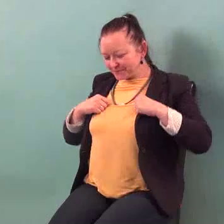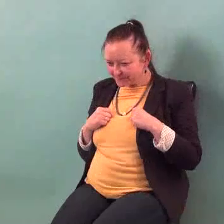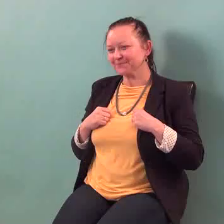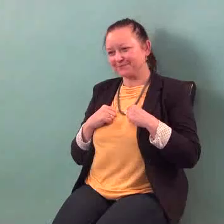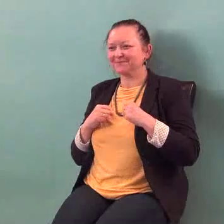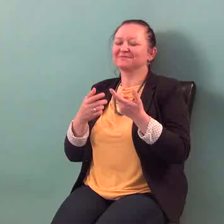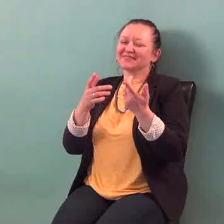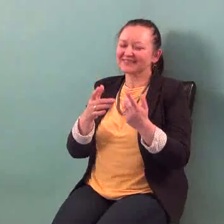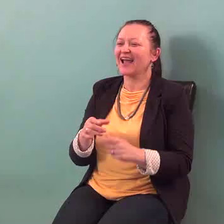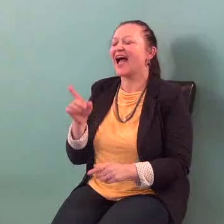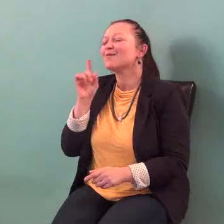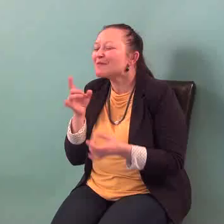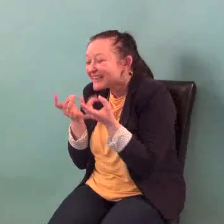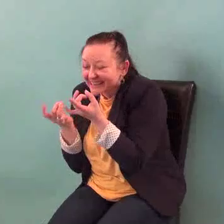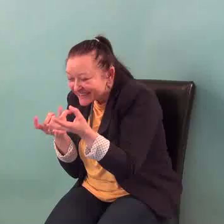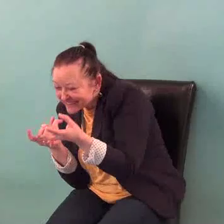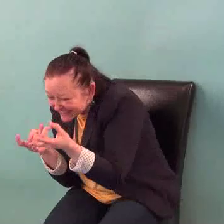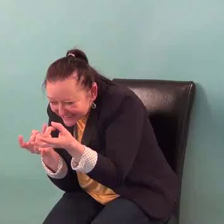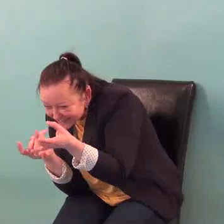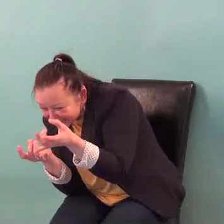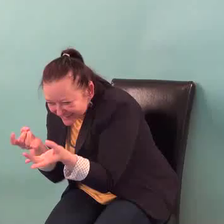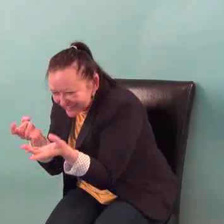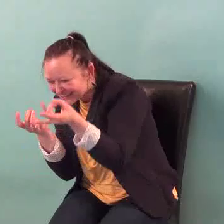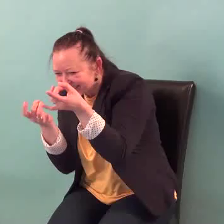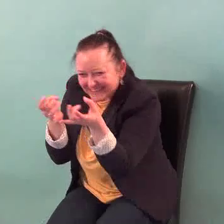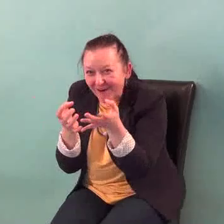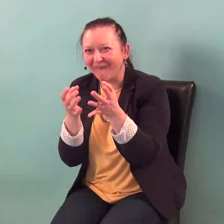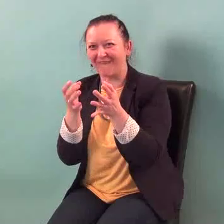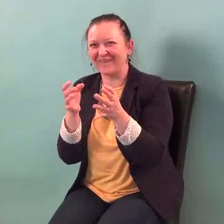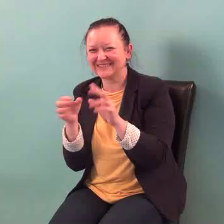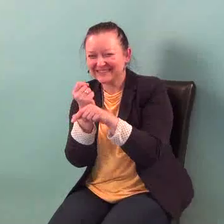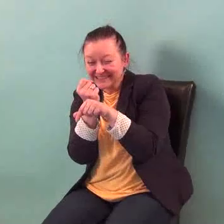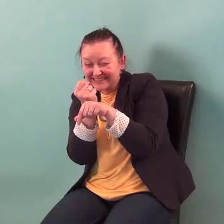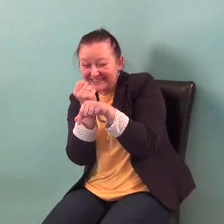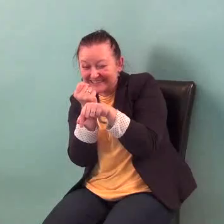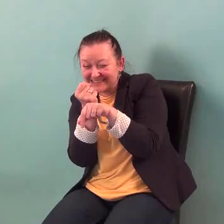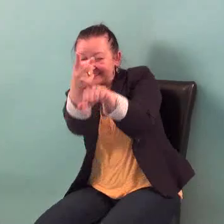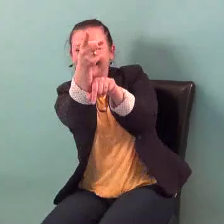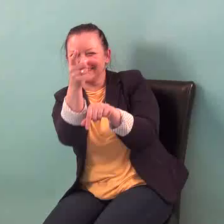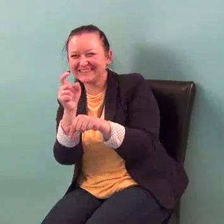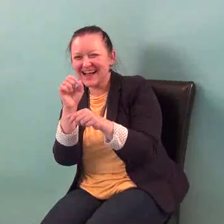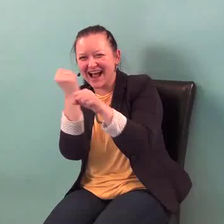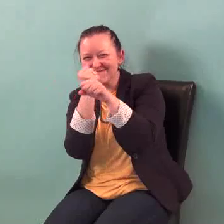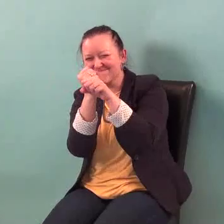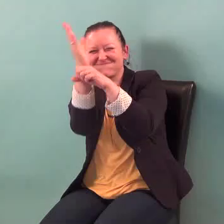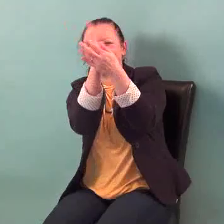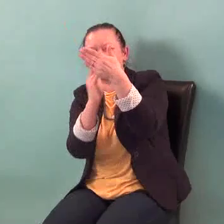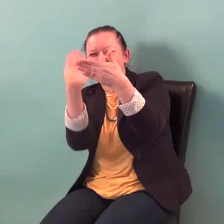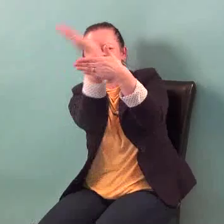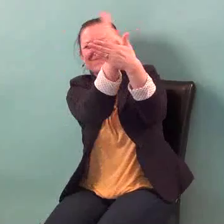Chłopak pobiegł w inne miejsce i rzucił kamieniem w drugą, inną szybę, szyba pęka.